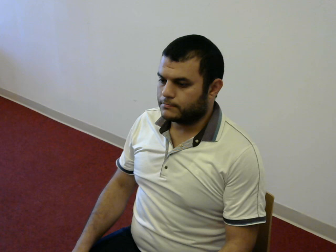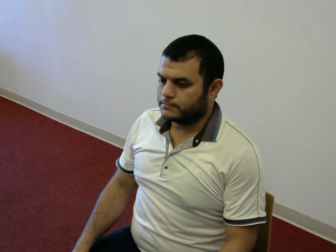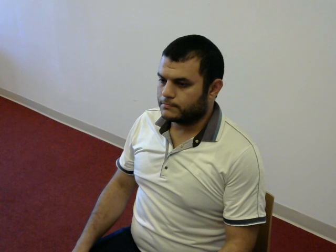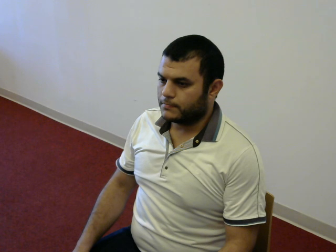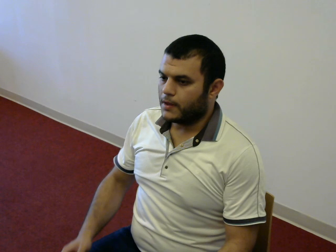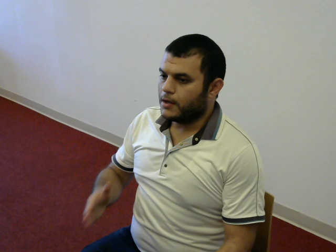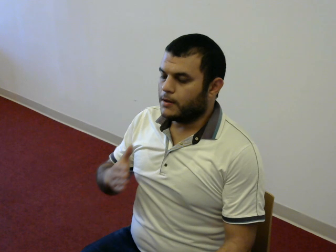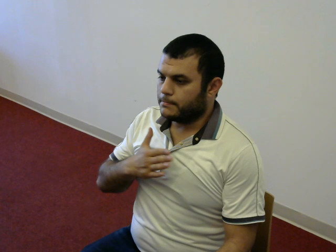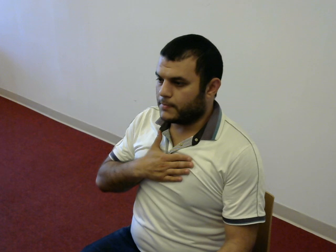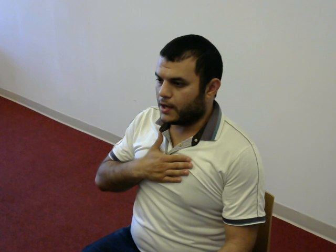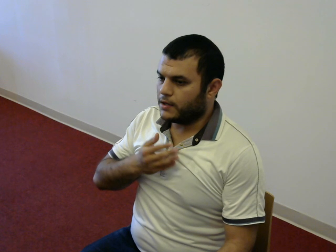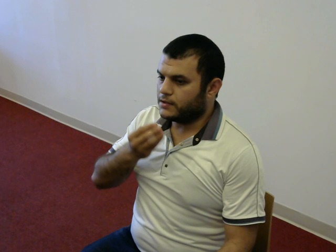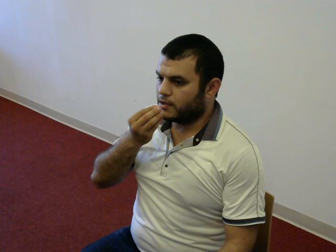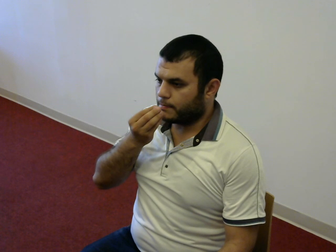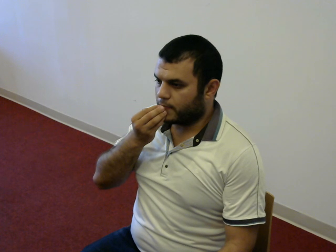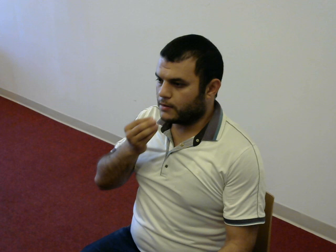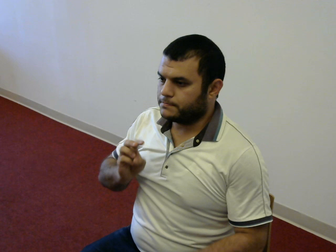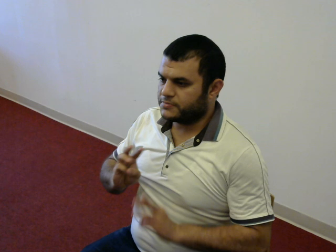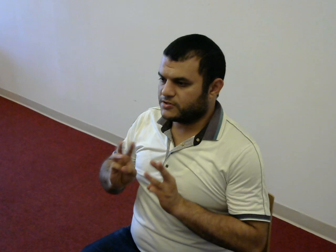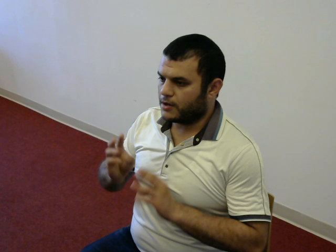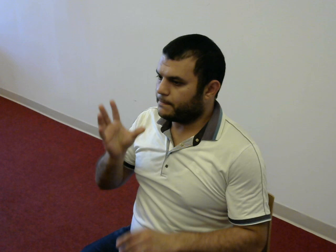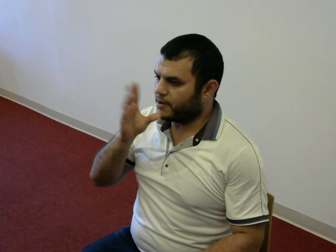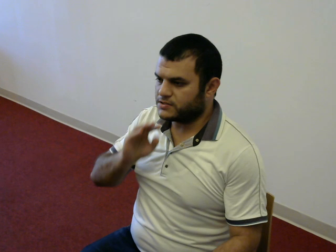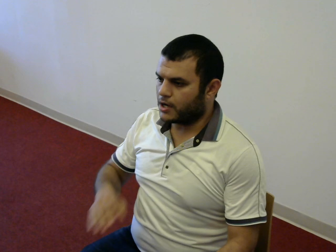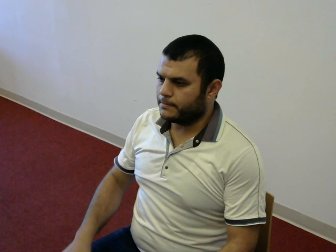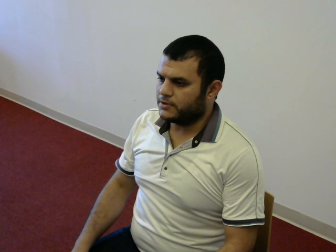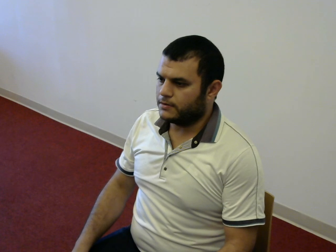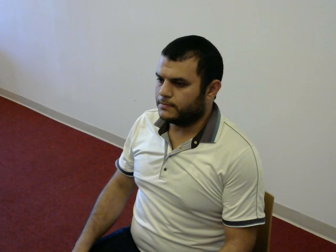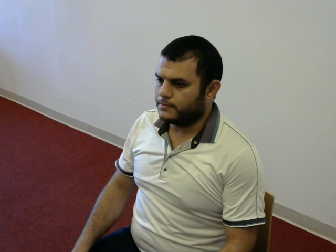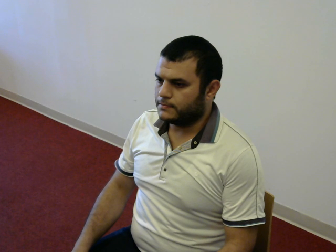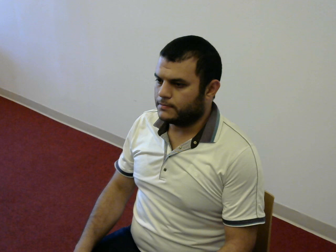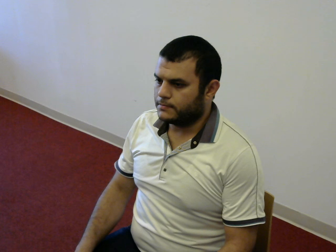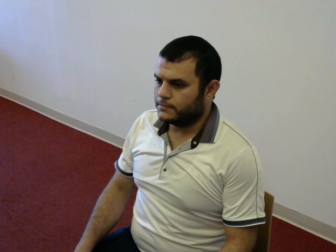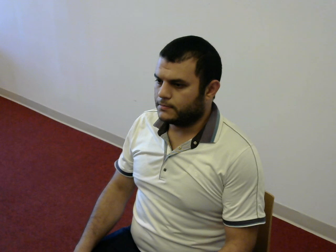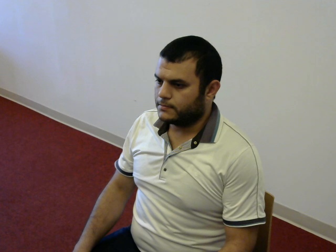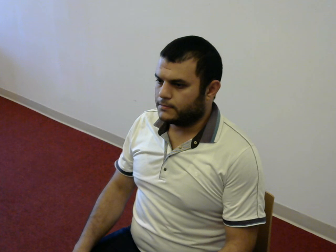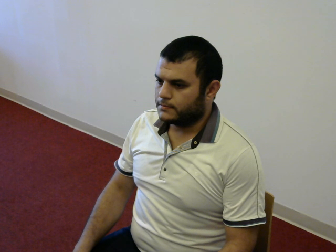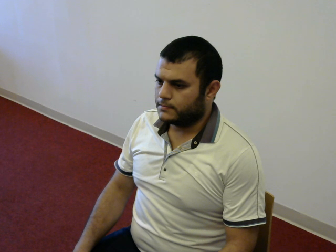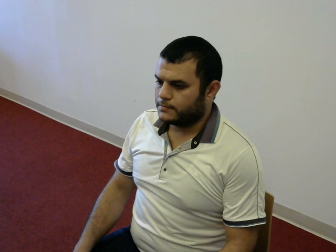Mən yemək bişirməyi bacarmıram